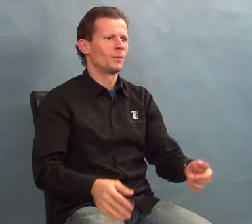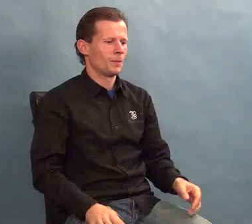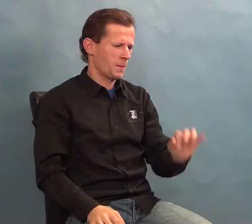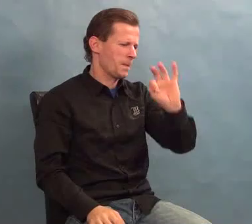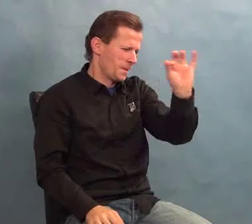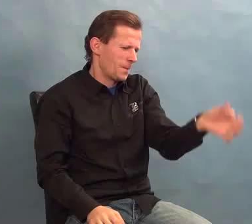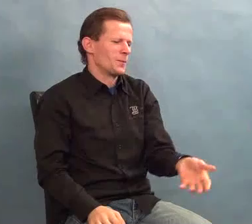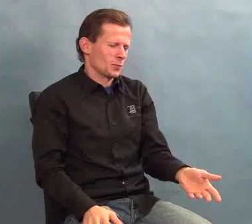Cienka opona.